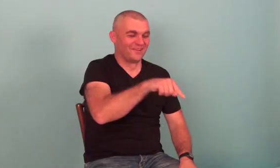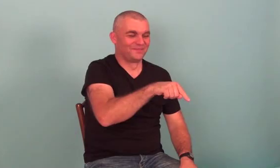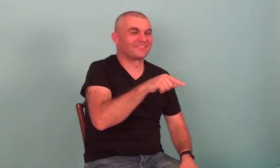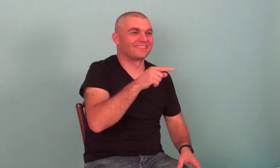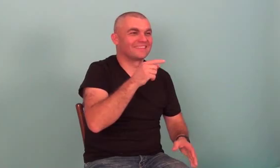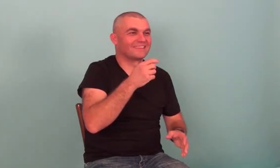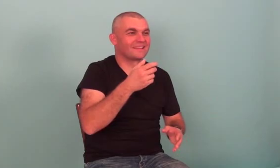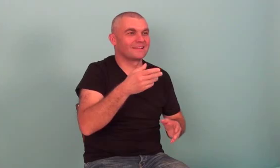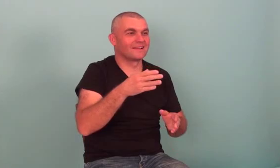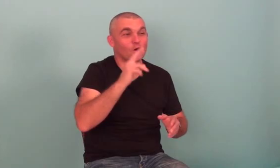Gruszka.